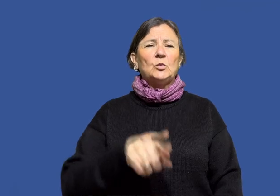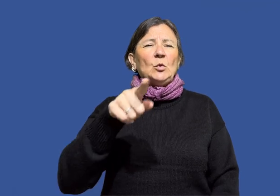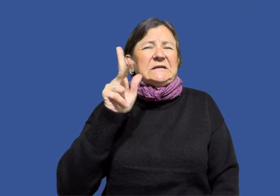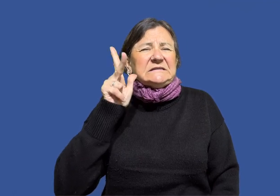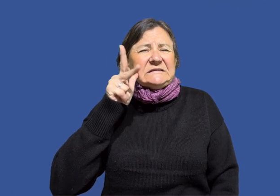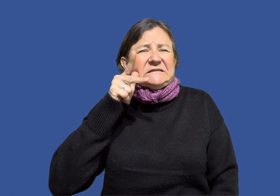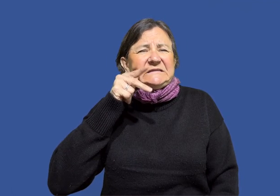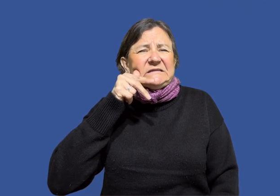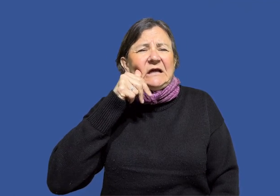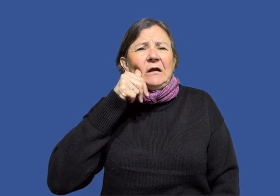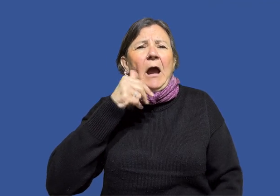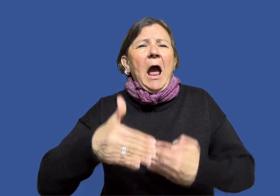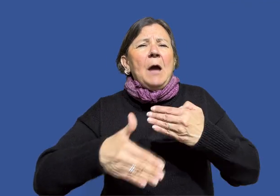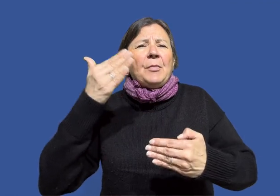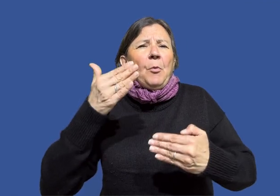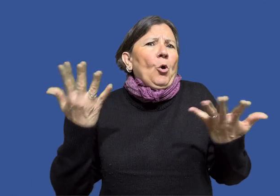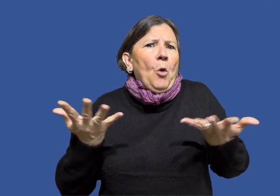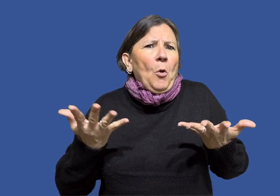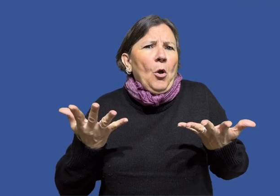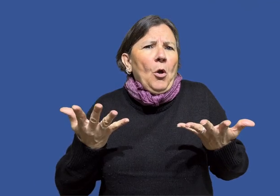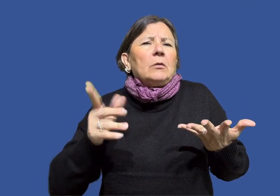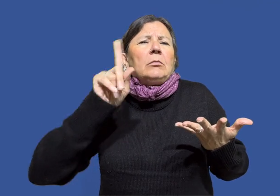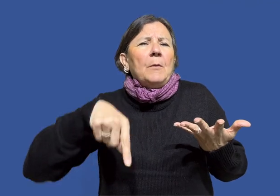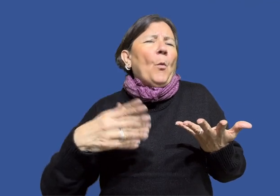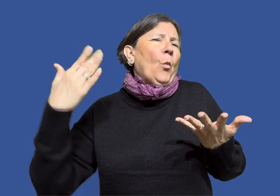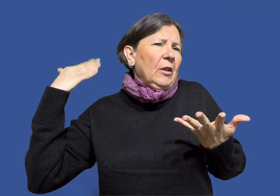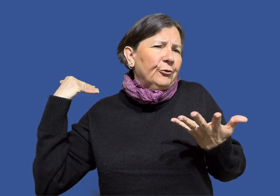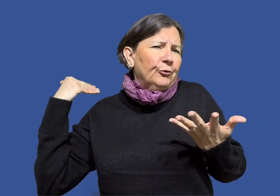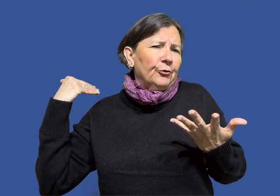Com i quan va començar el dolor?